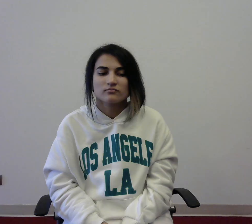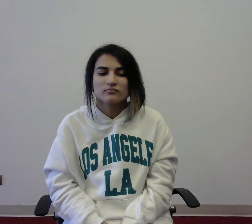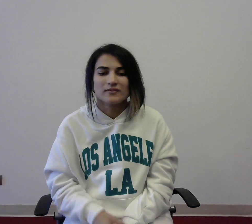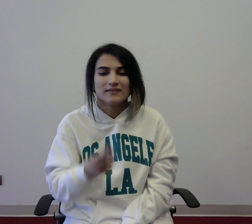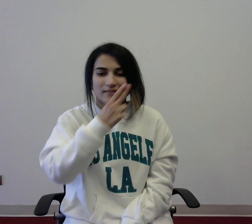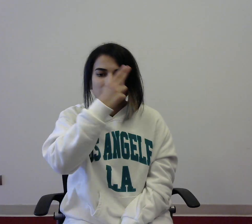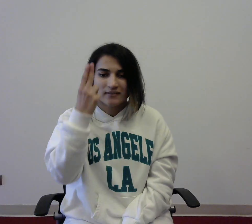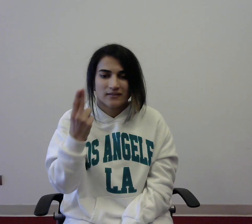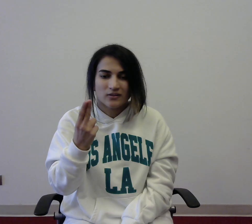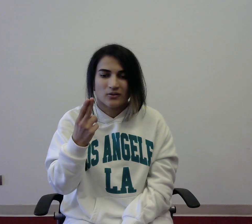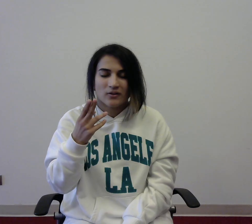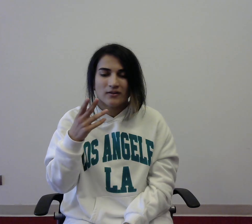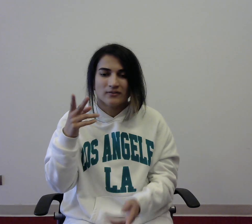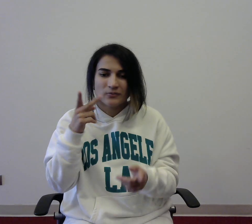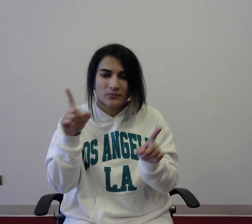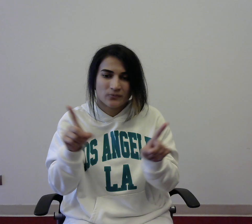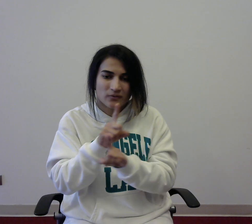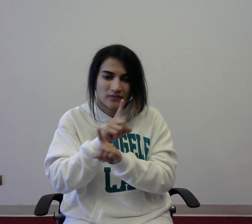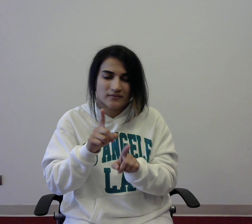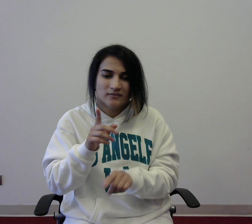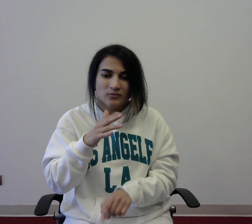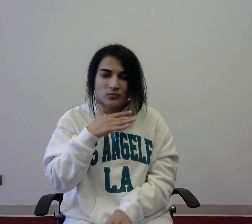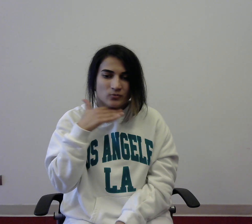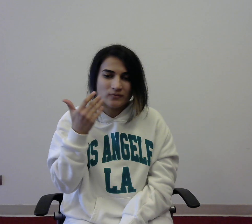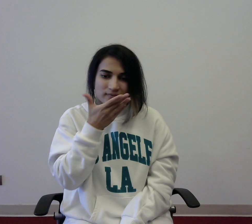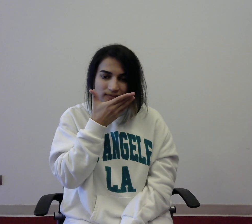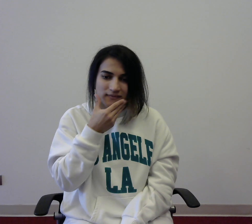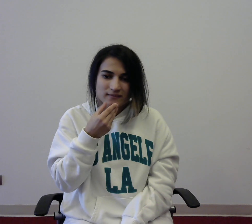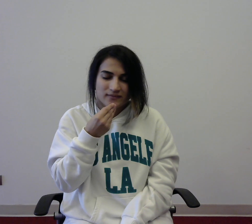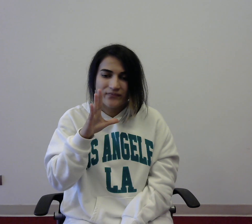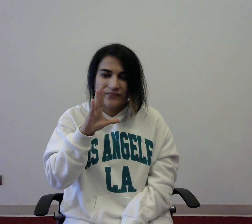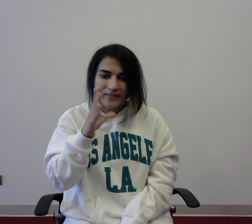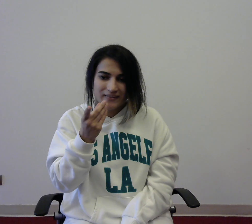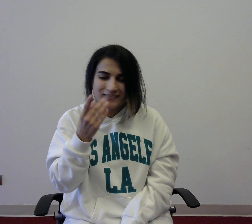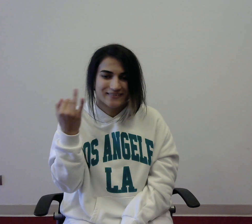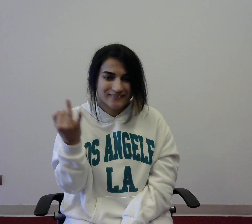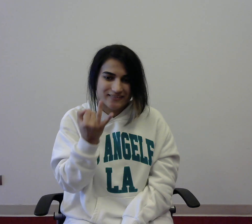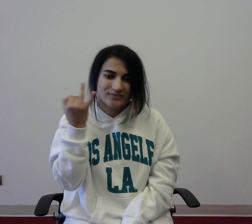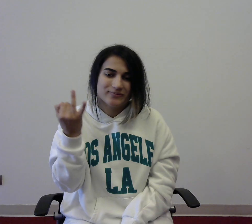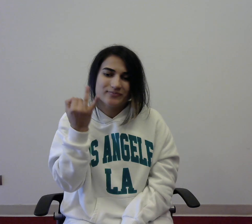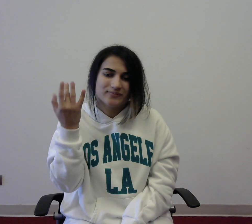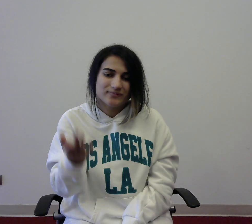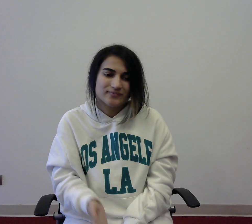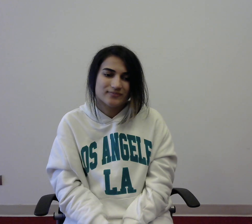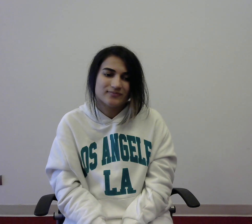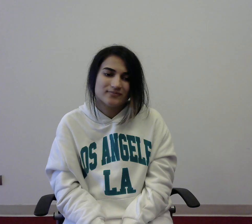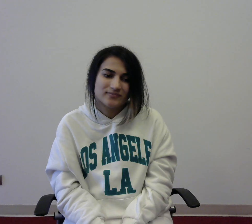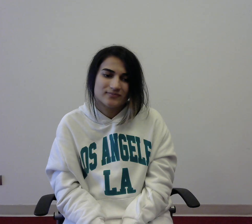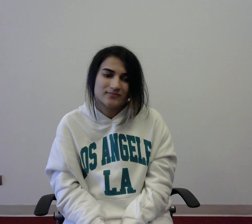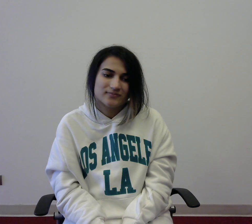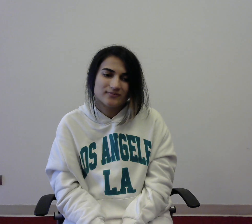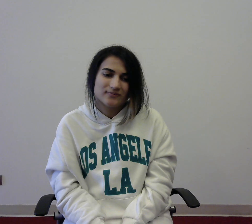Rəsm muzeyi çox gözəl və maraqlıdır